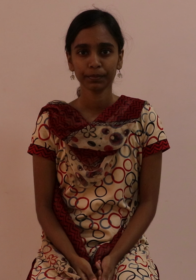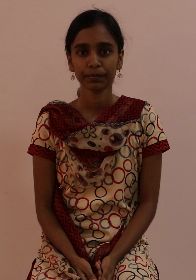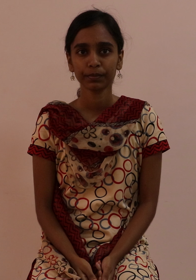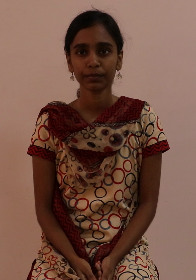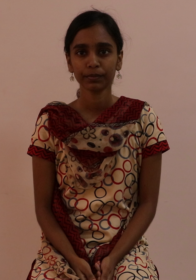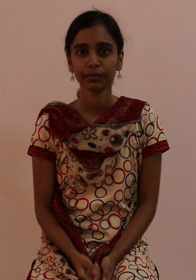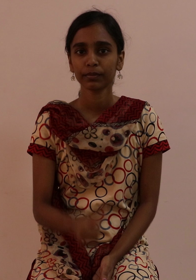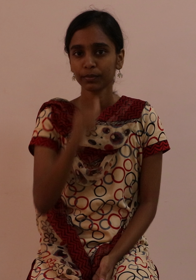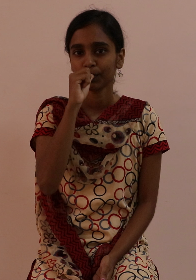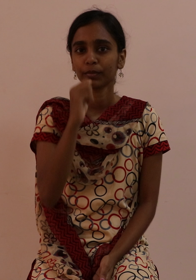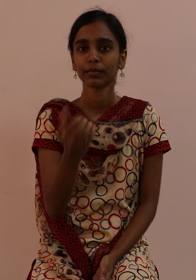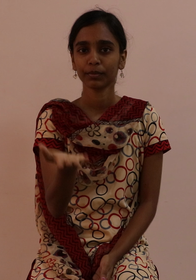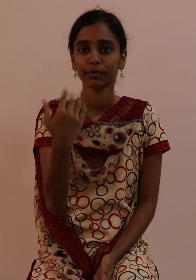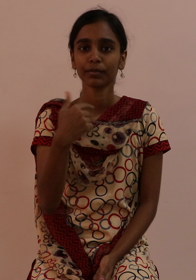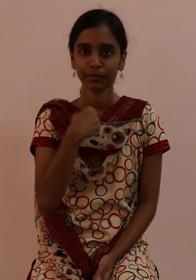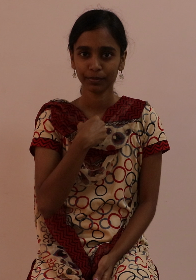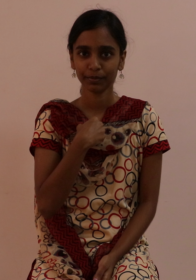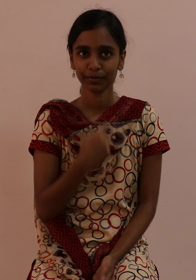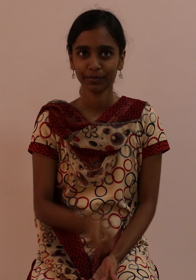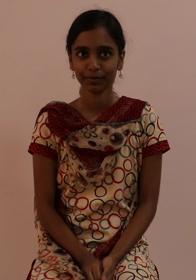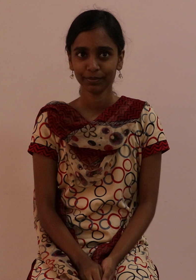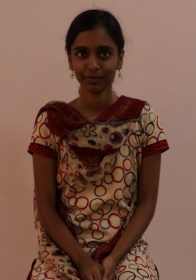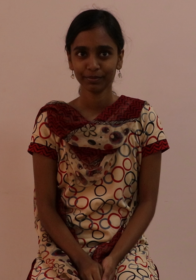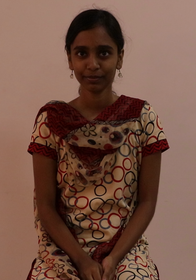bring water for me